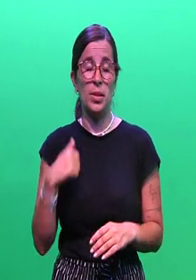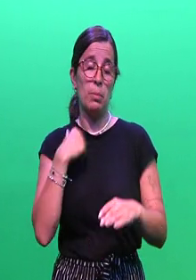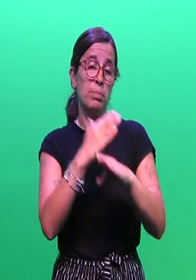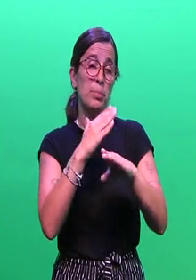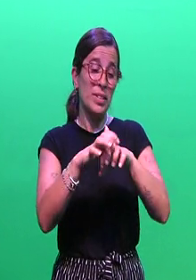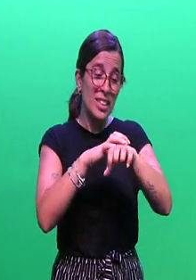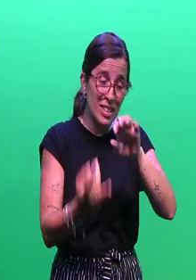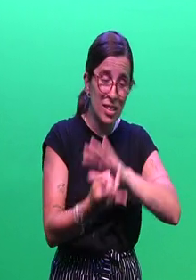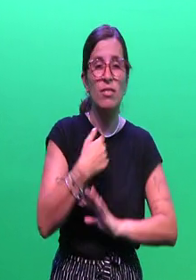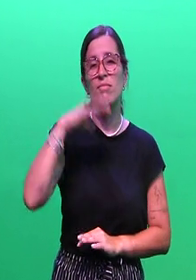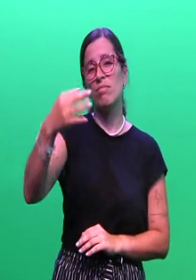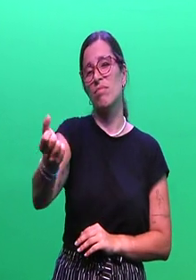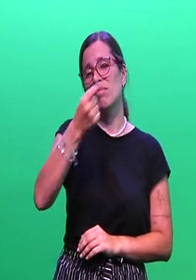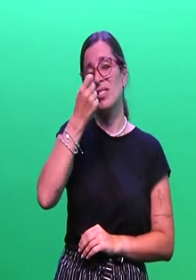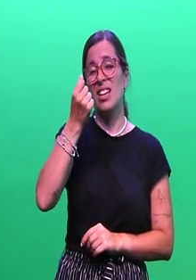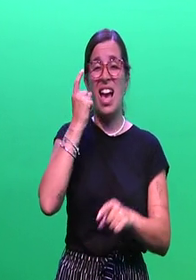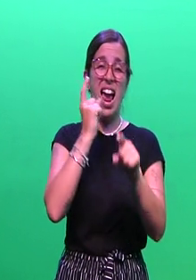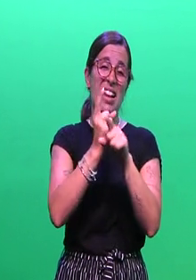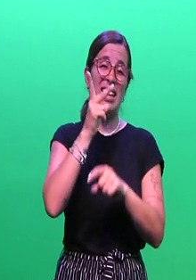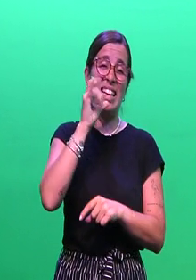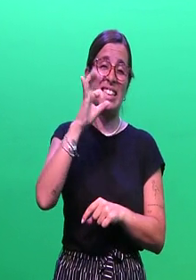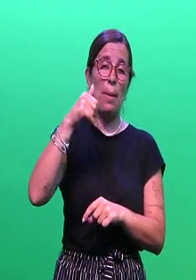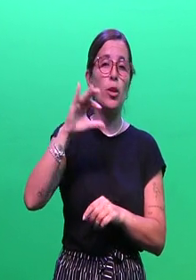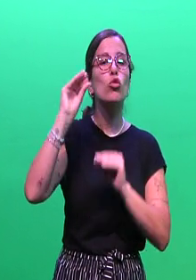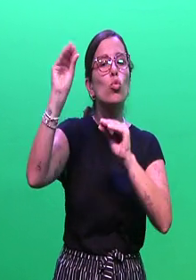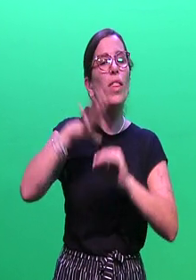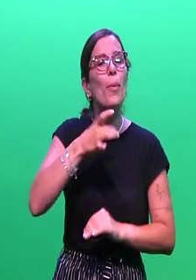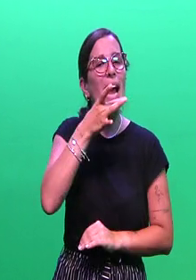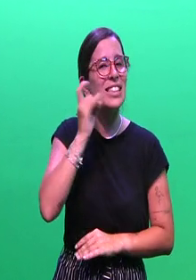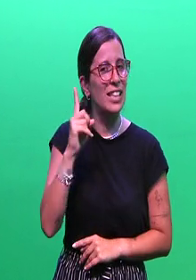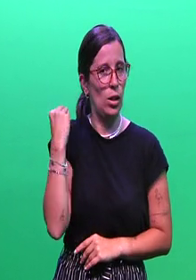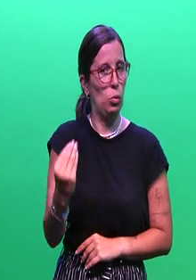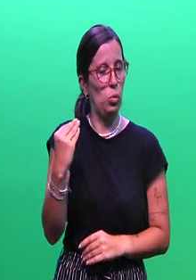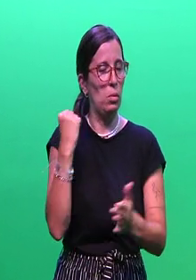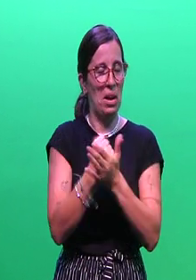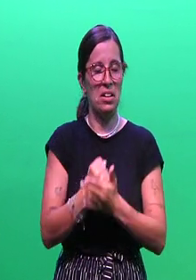Sempre que em pica em prenc un antihistamínic, és una marca del Brasil molt bona.